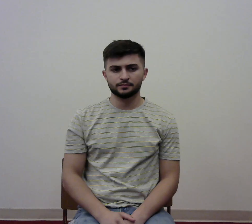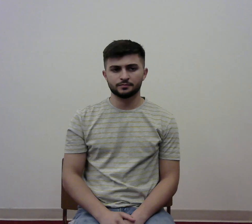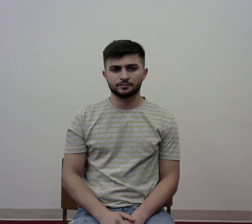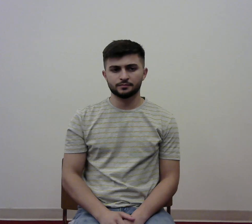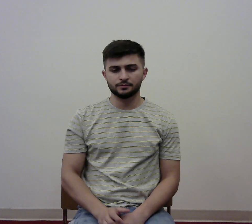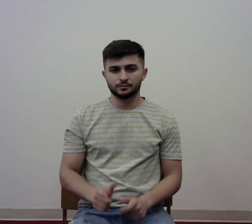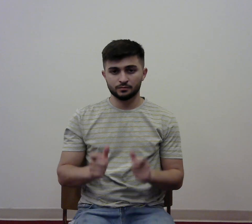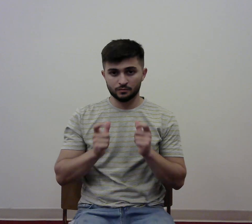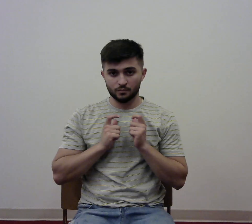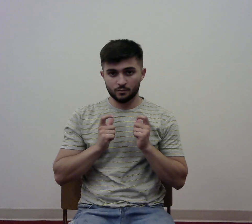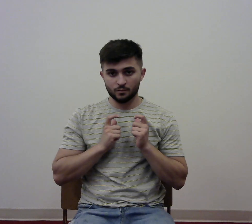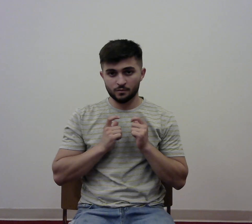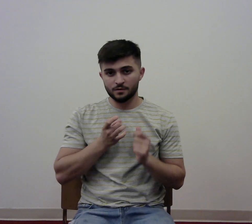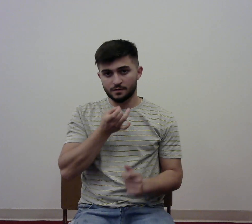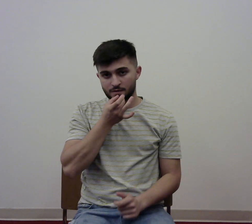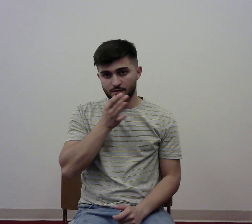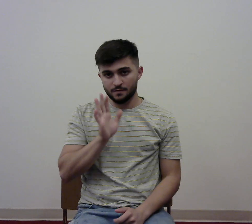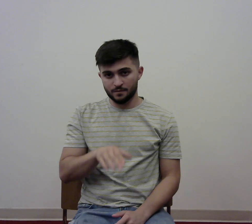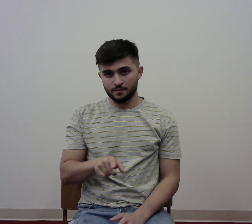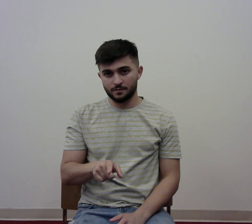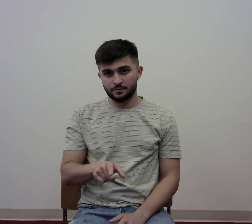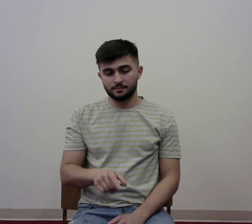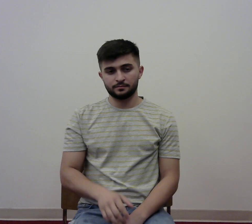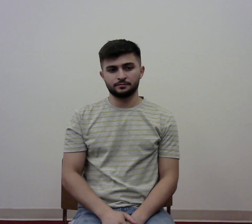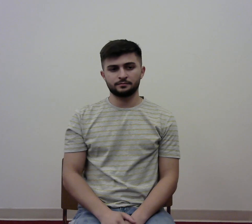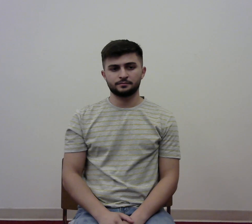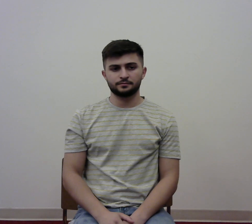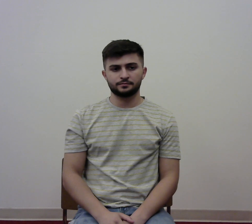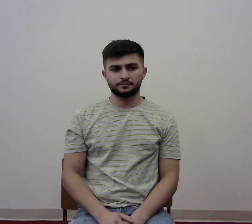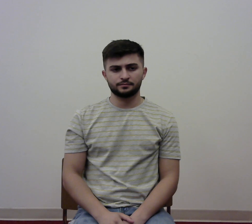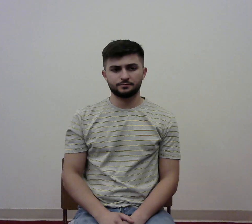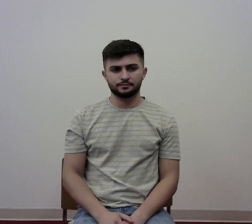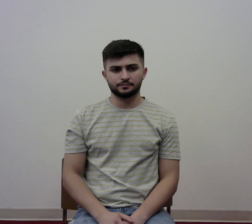Köynəyim xoşuna gəlir?